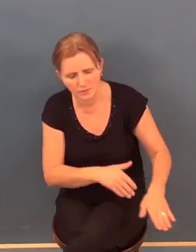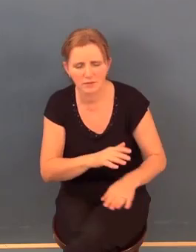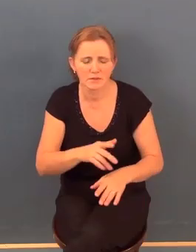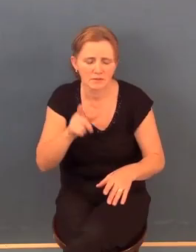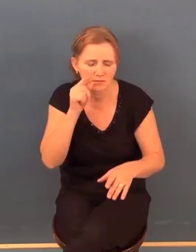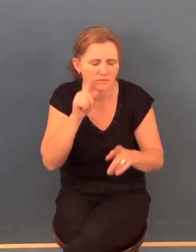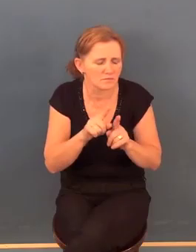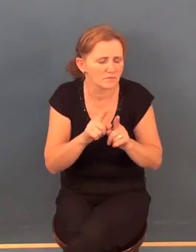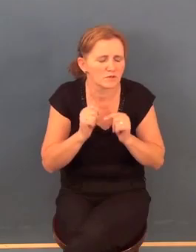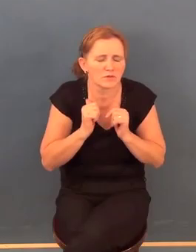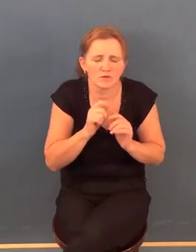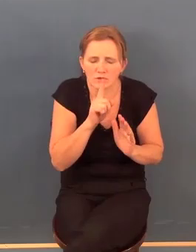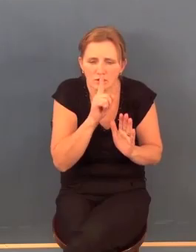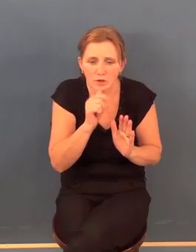Spał bardzo spokojnie i cicho.